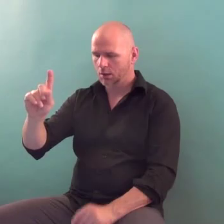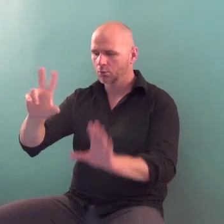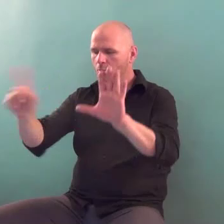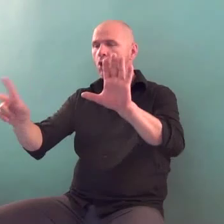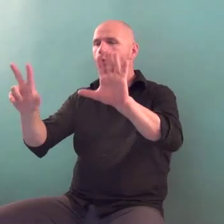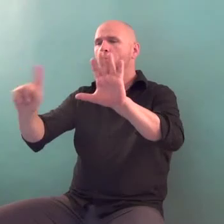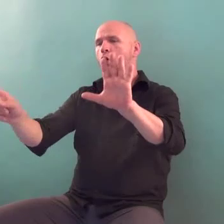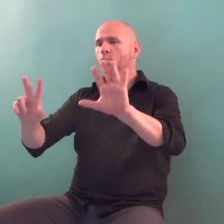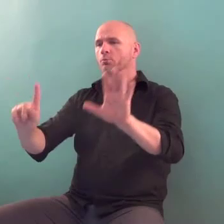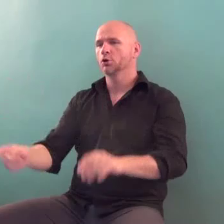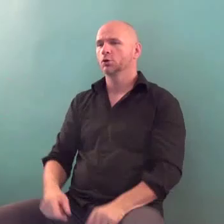Po ósmej.